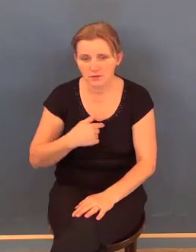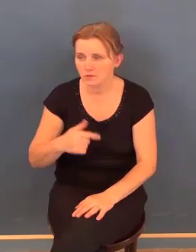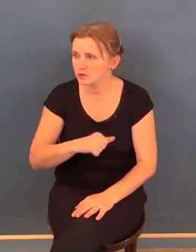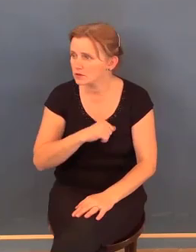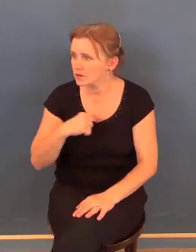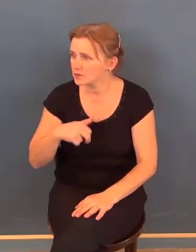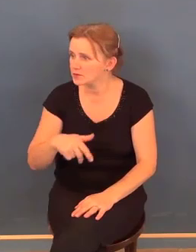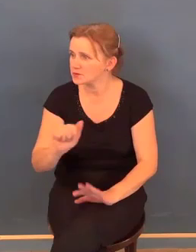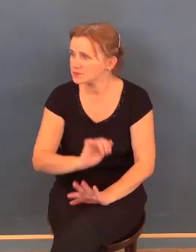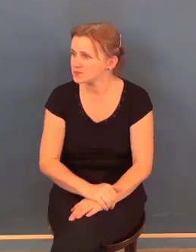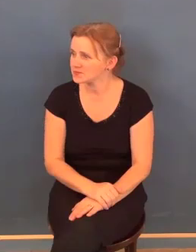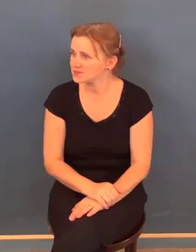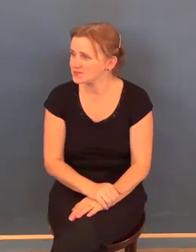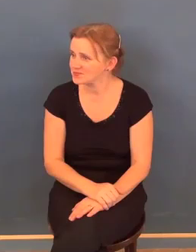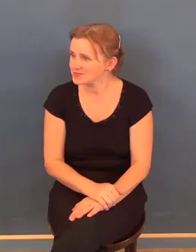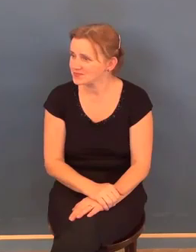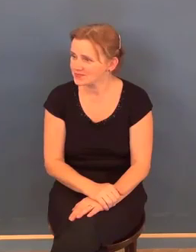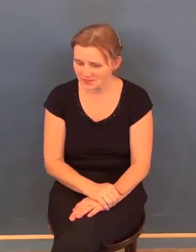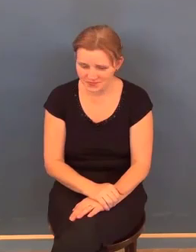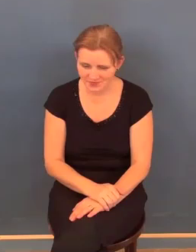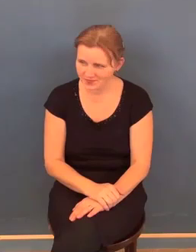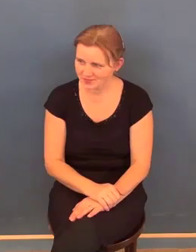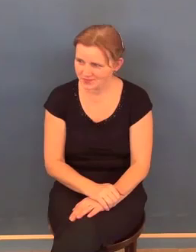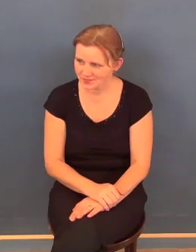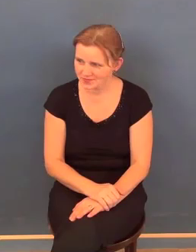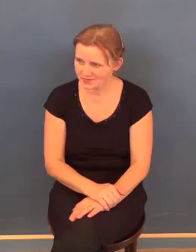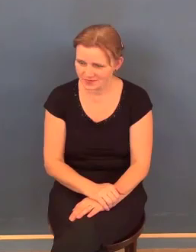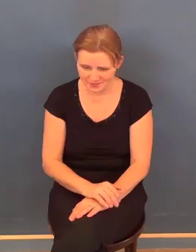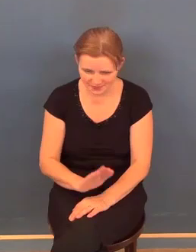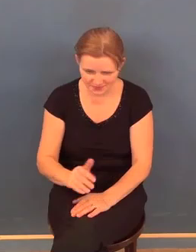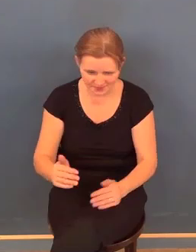Muszę pójść sama.